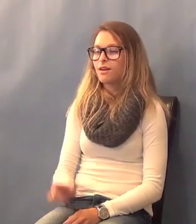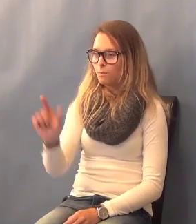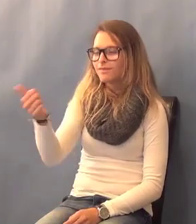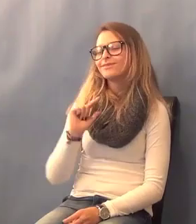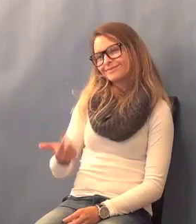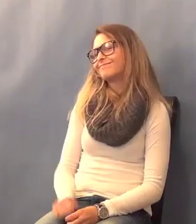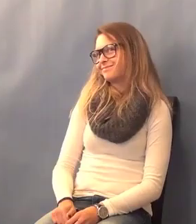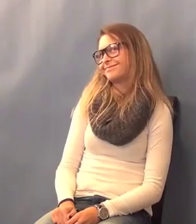Ty jesteś dumny.